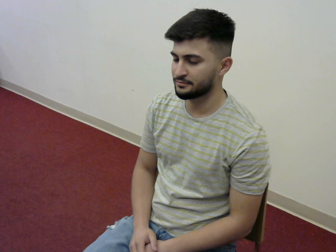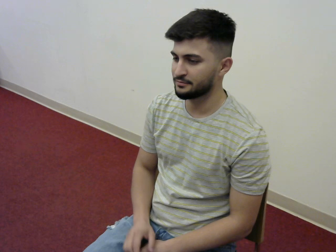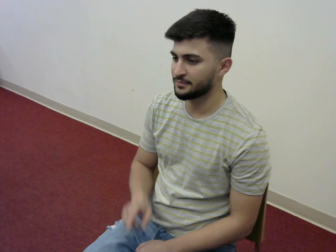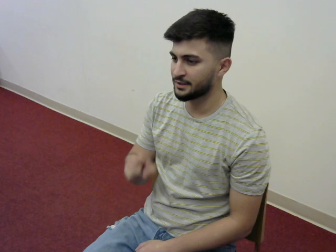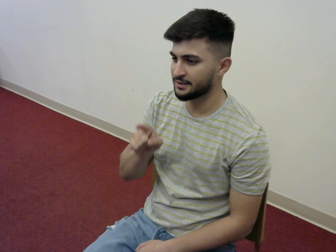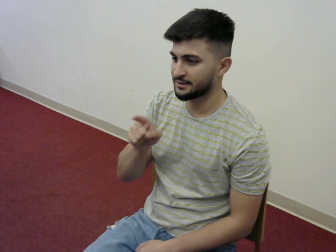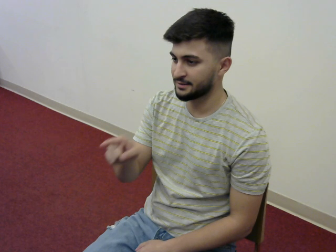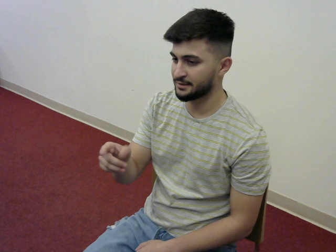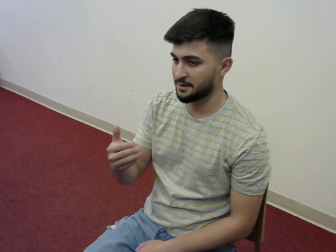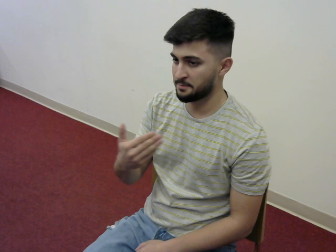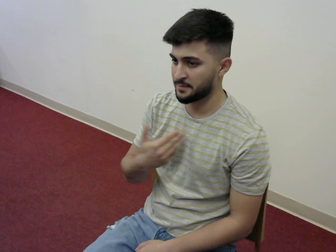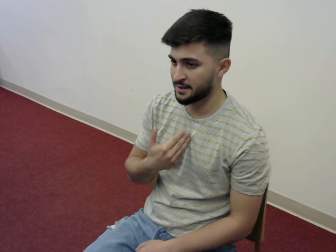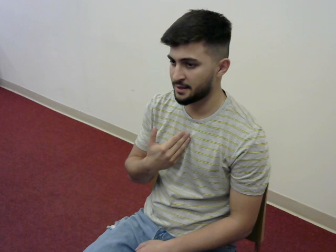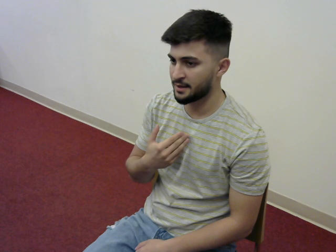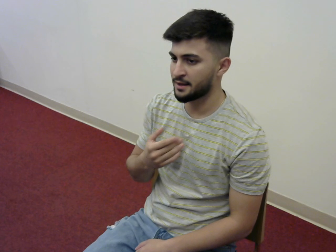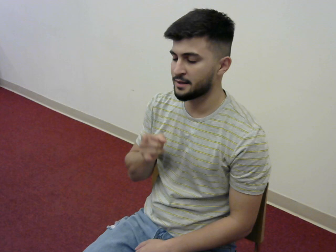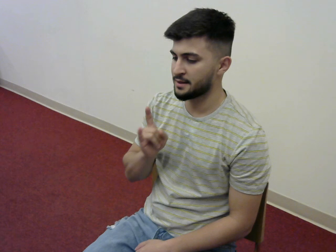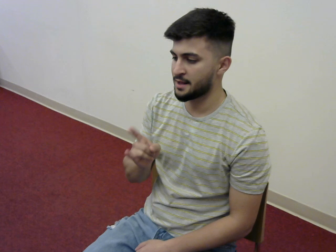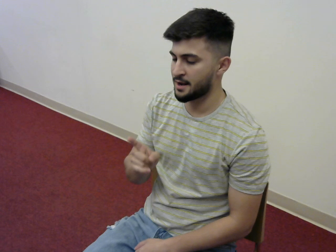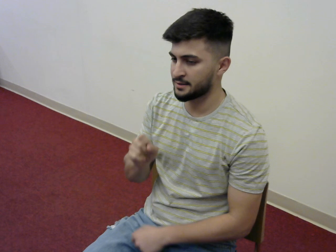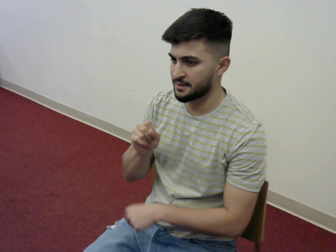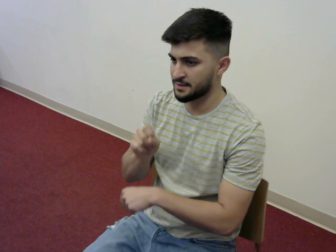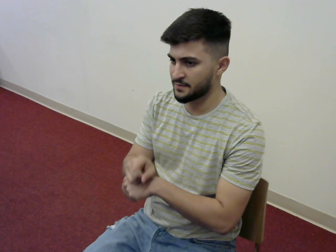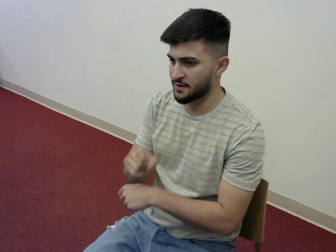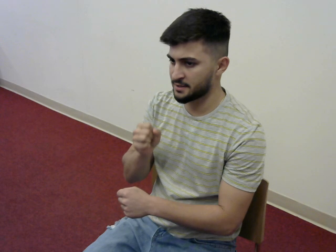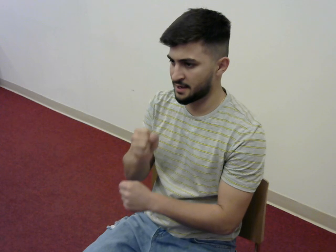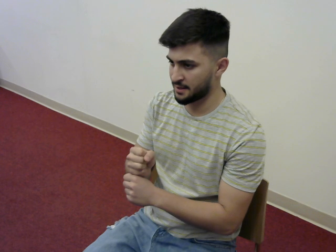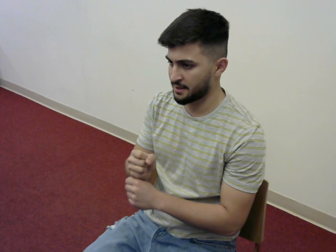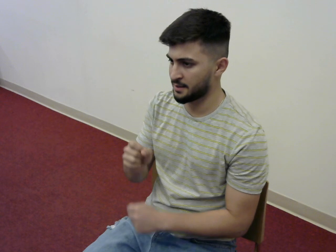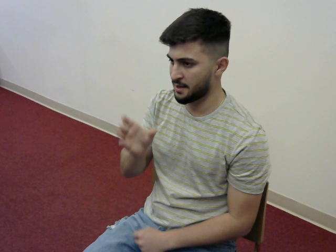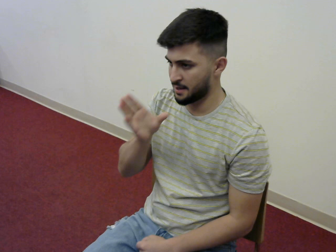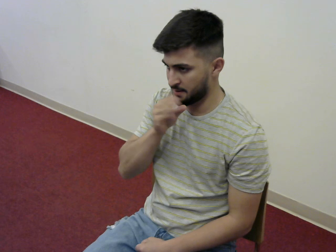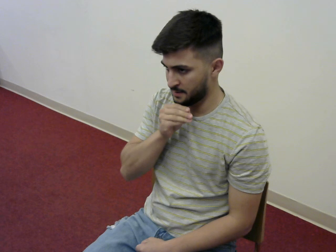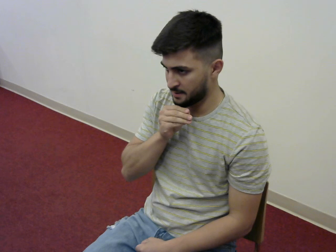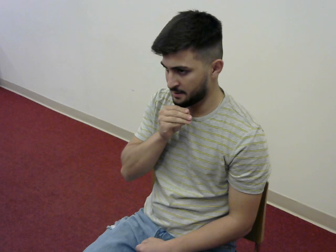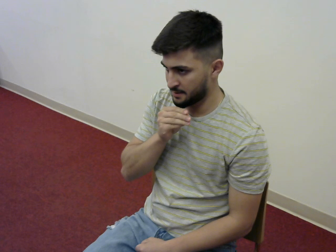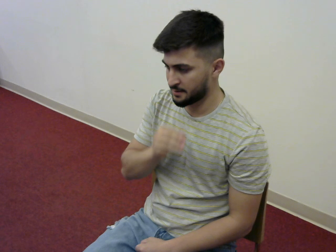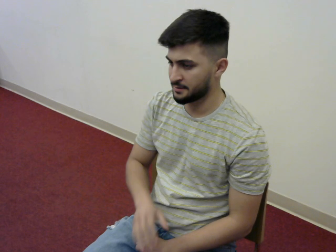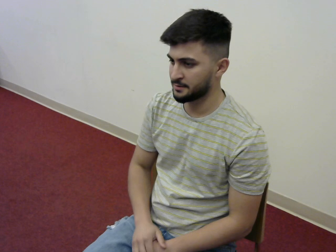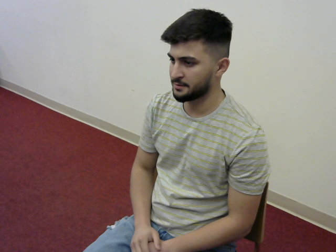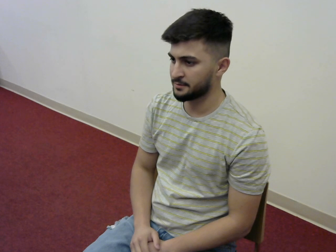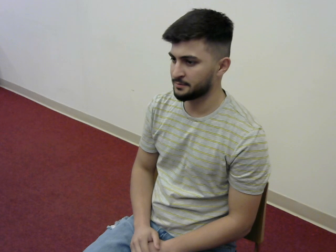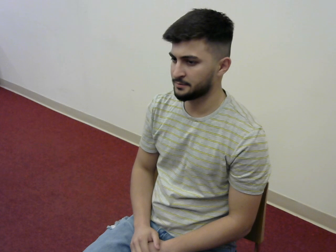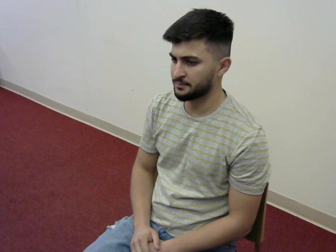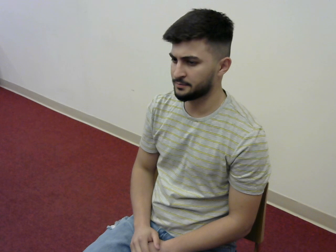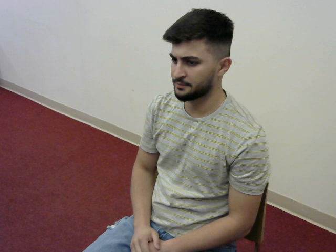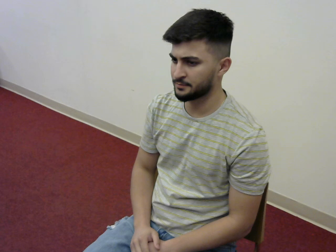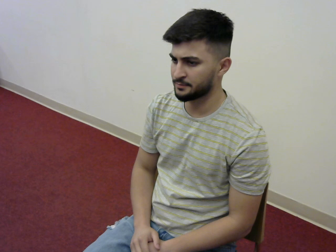Siz mənə taksi sifariş edə bilərsinizmi?